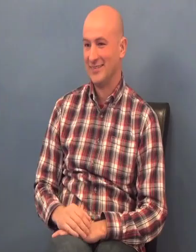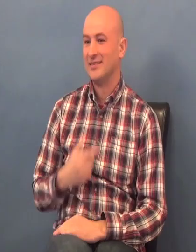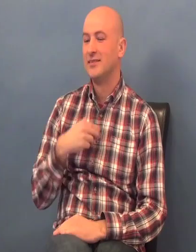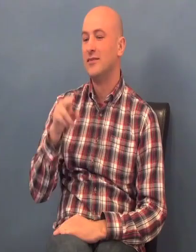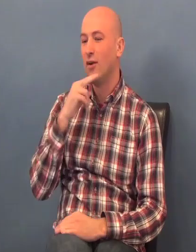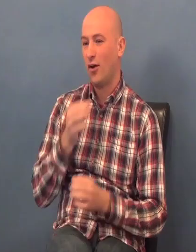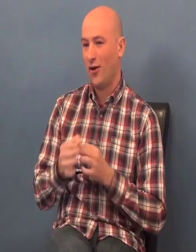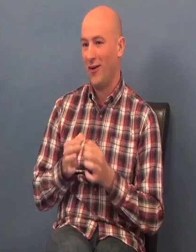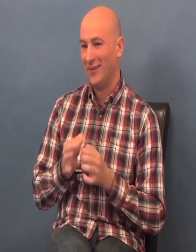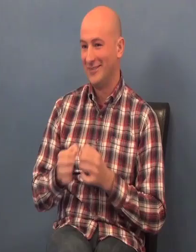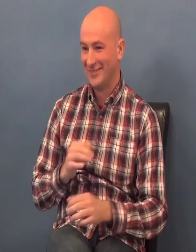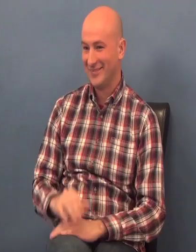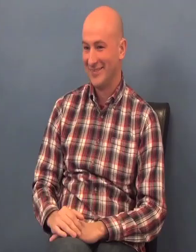Oszczędzam wodę.